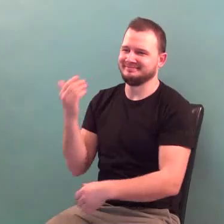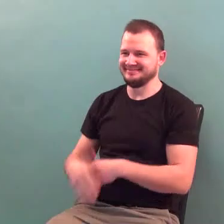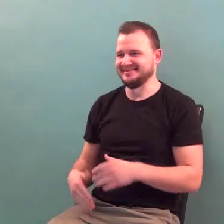Koniec.